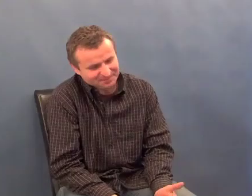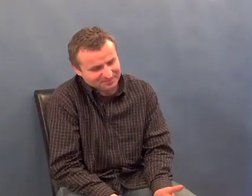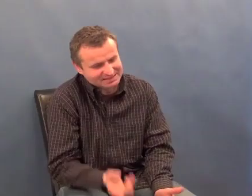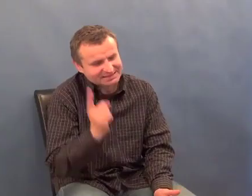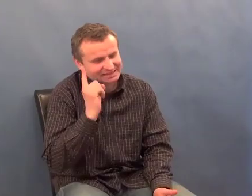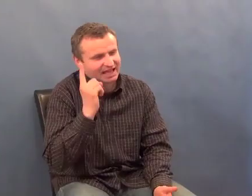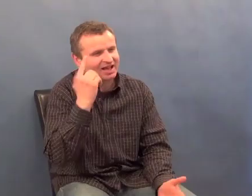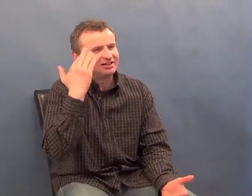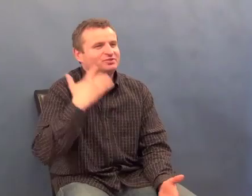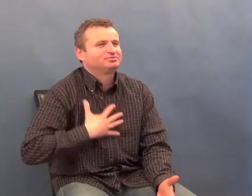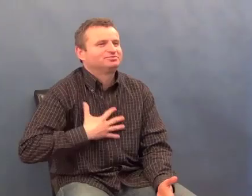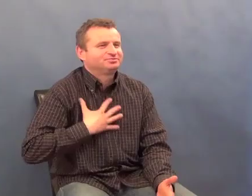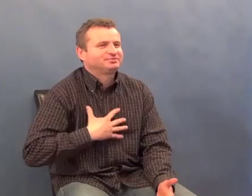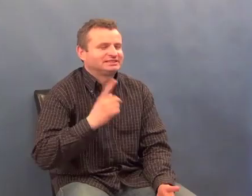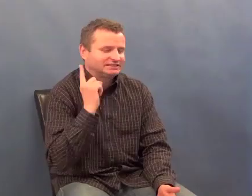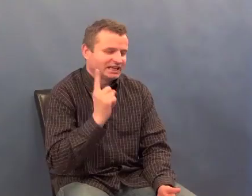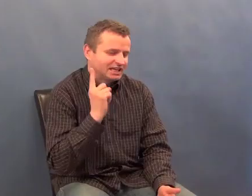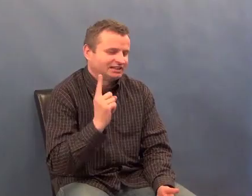Zakaz kąpieli.